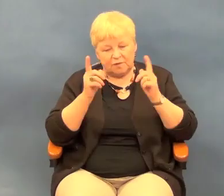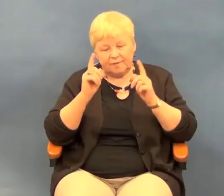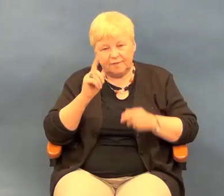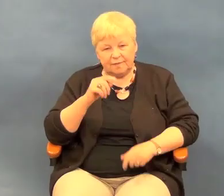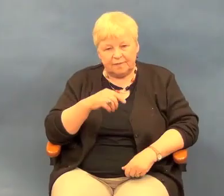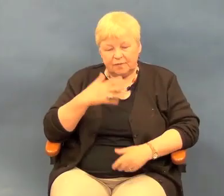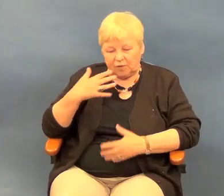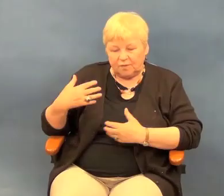Trzeba na to uważać.